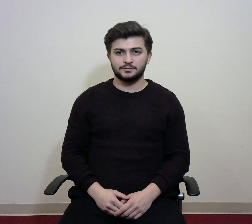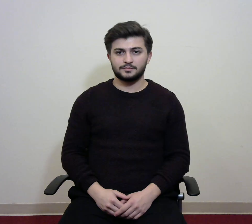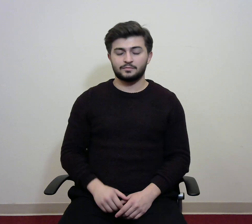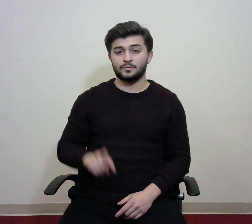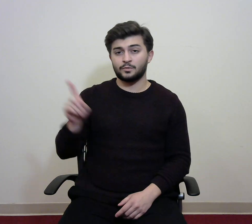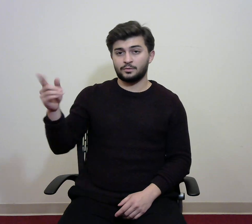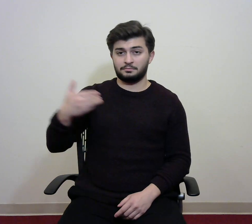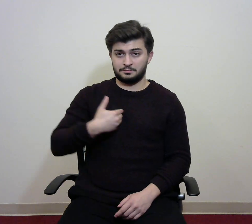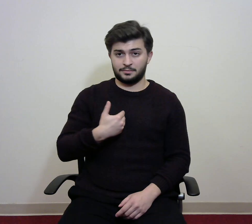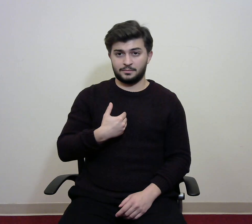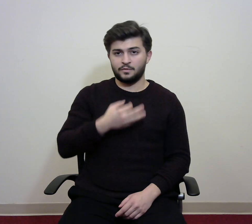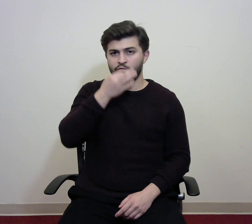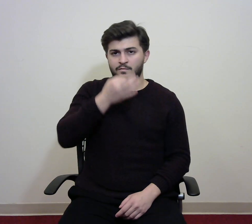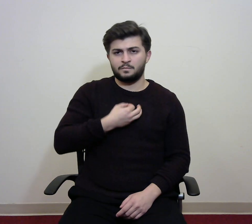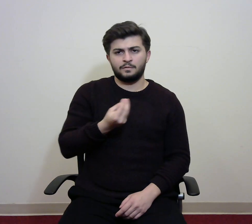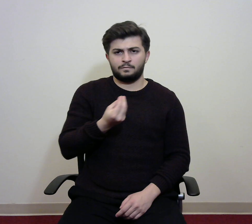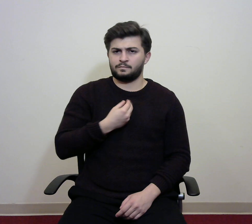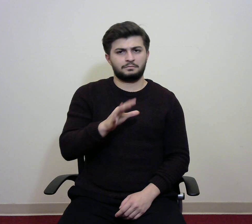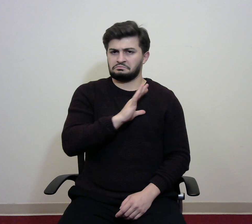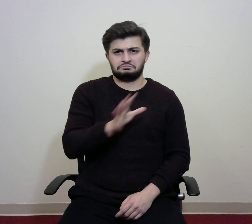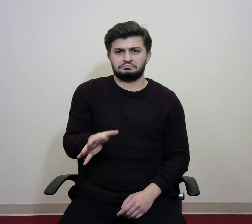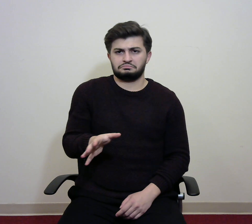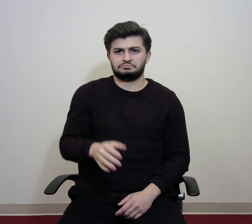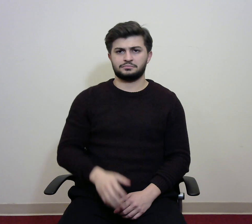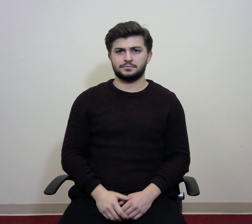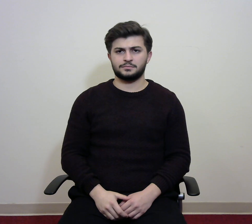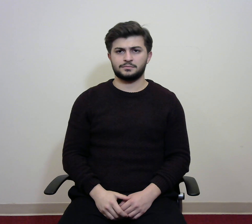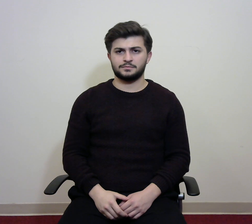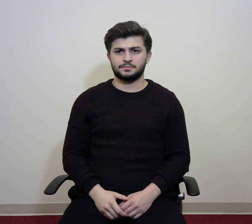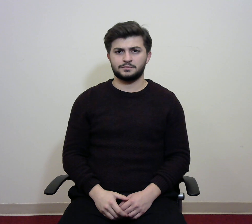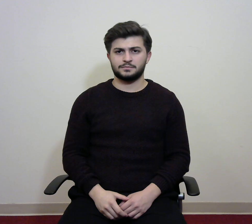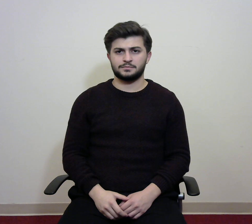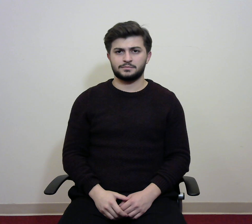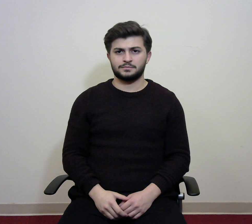O mənə cavab verməyib